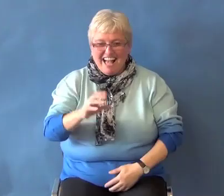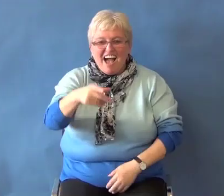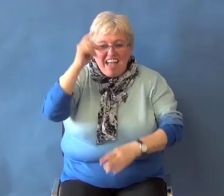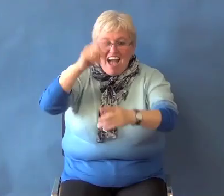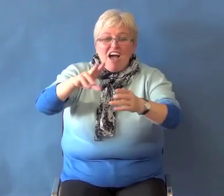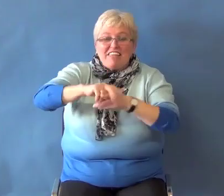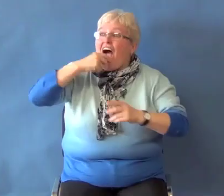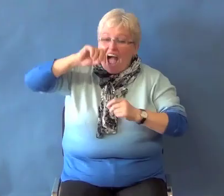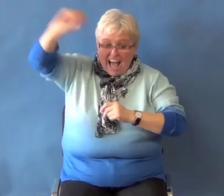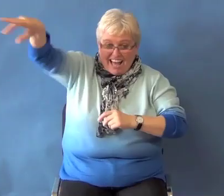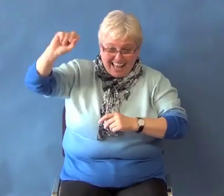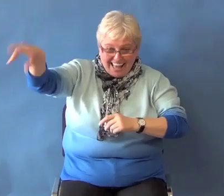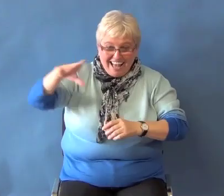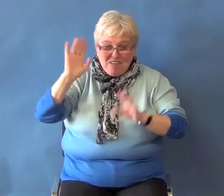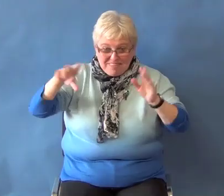Wiesz, wkłada jedzenie do domku.